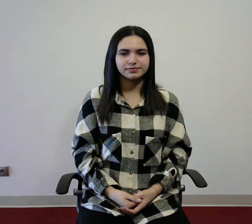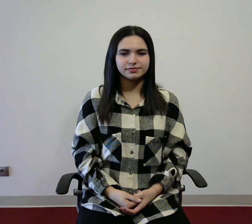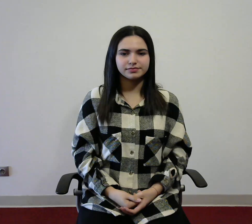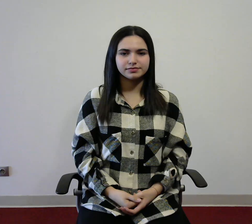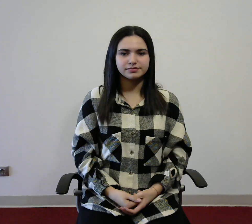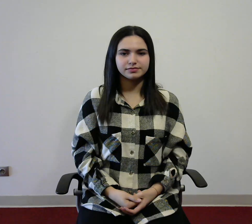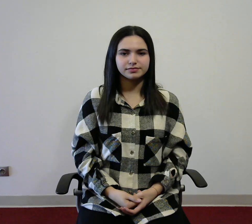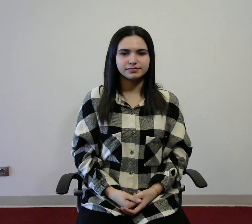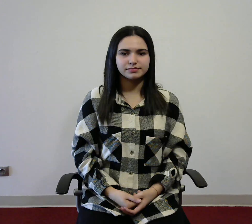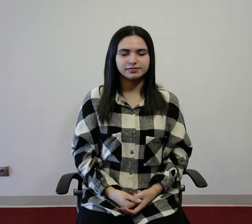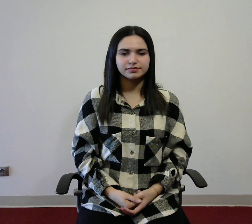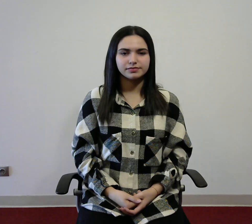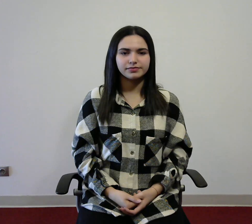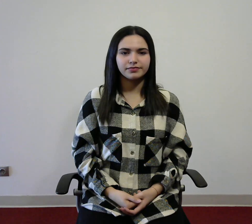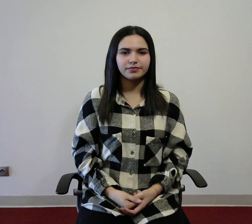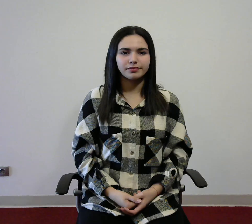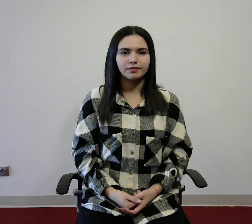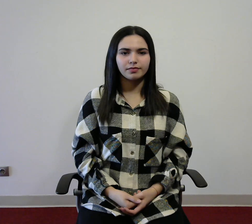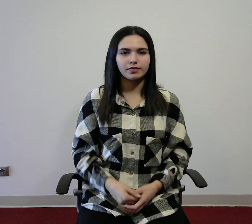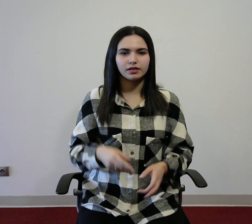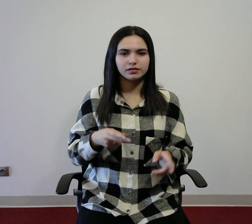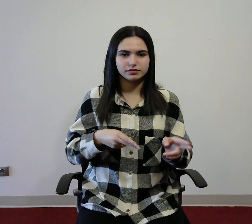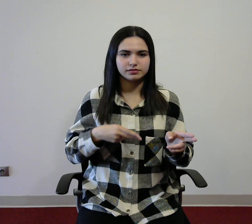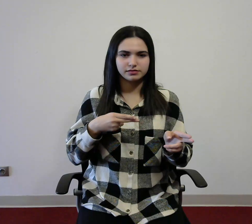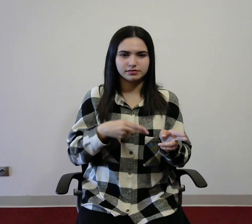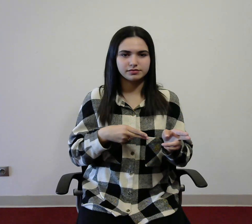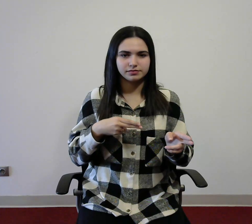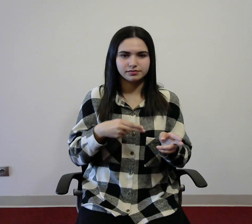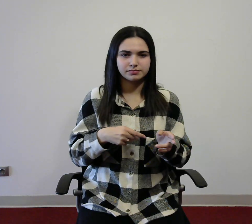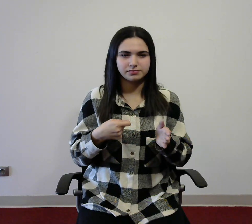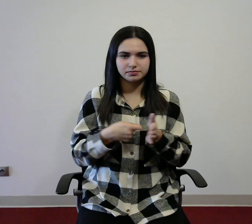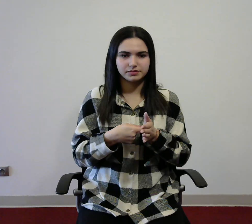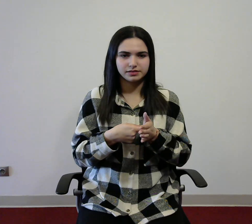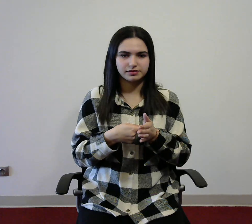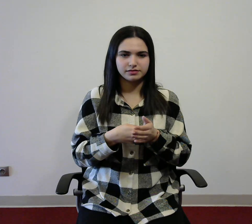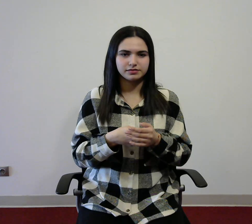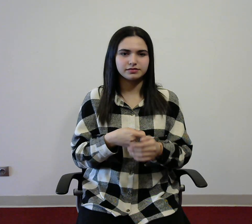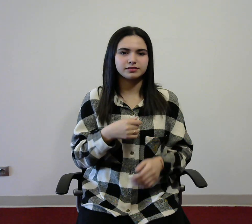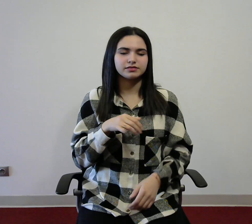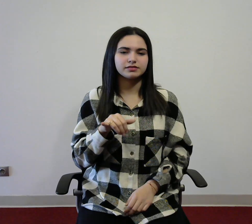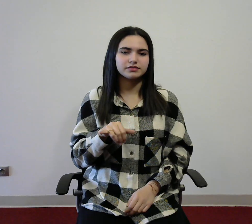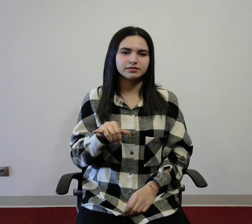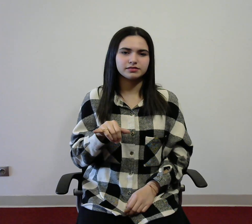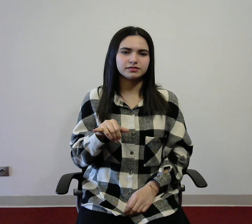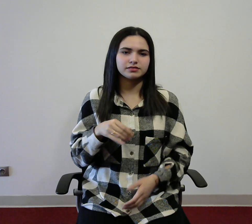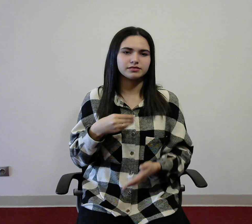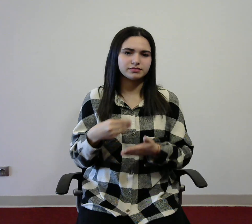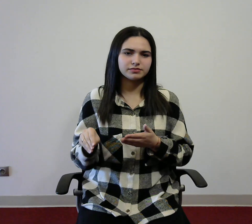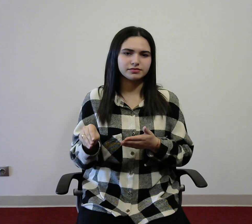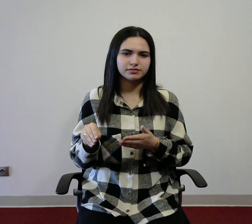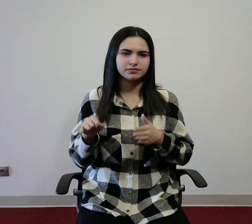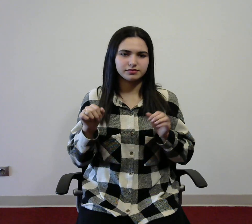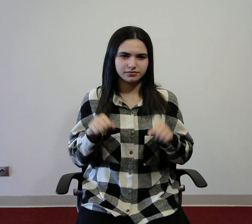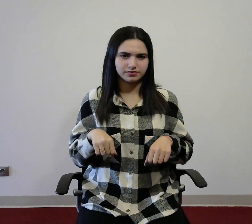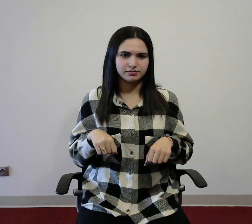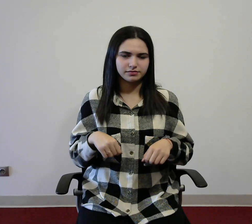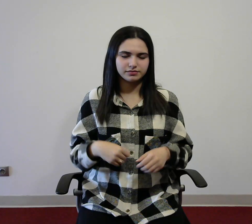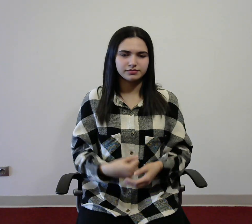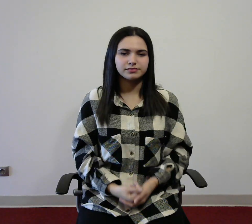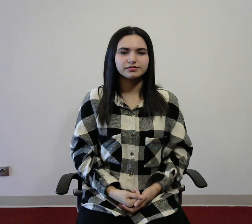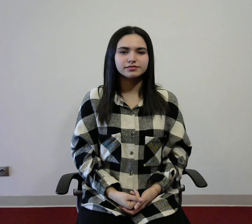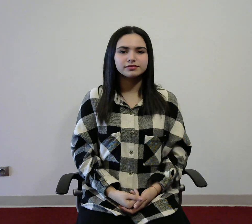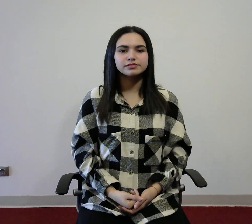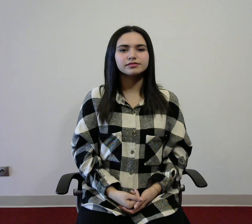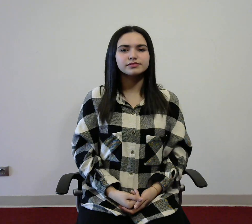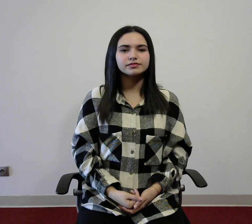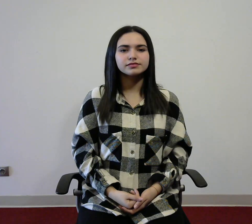Qatar biletini haradan almaq olar?